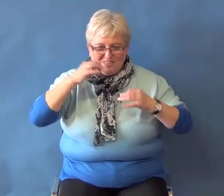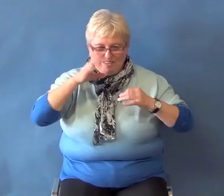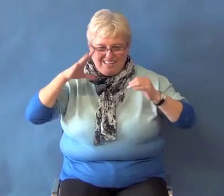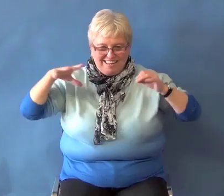Jak duch.